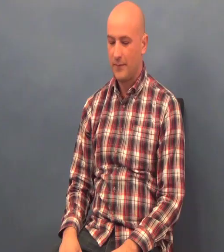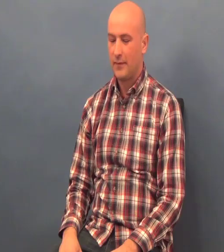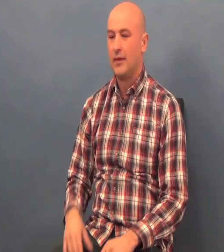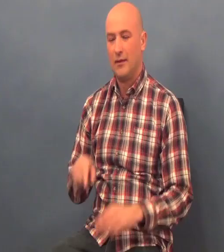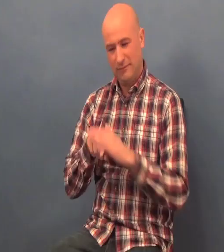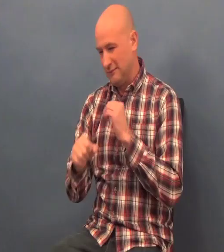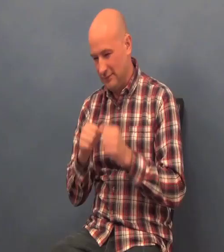Ucieka.